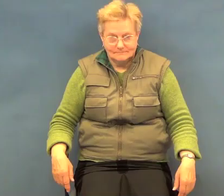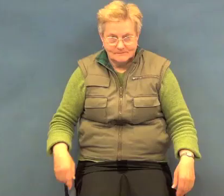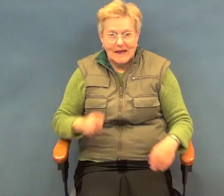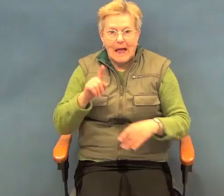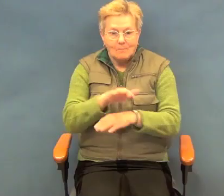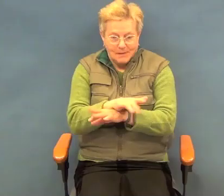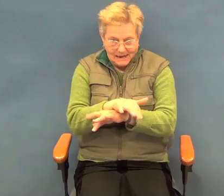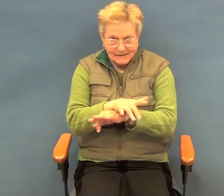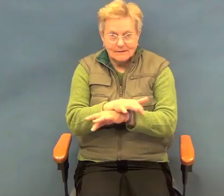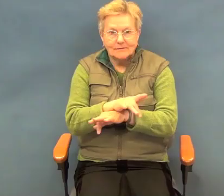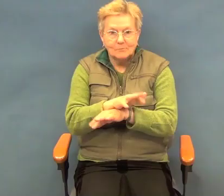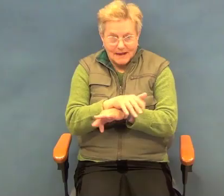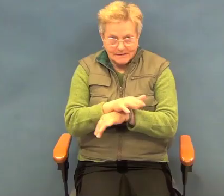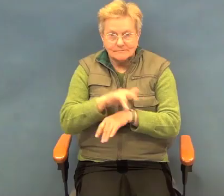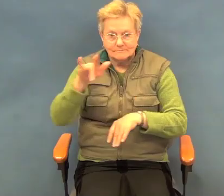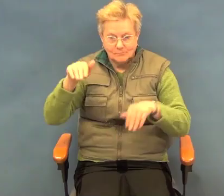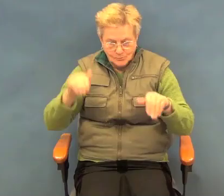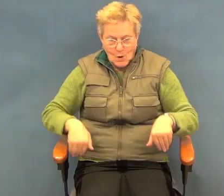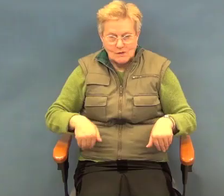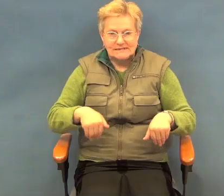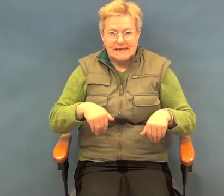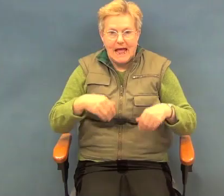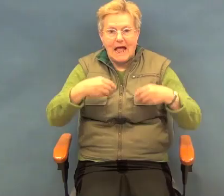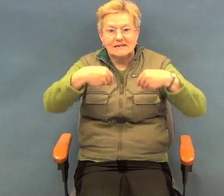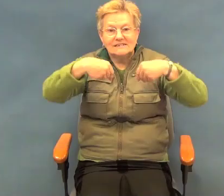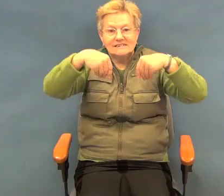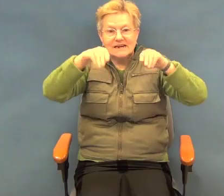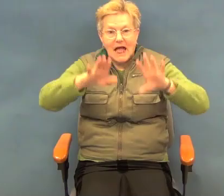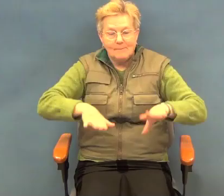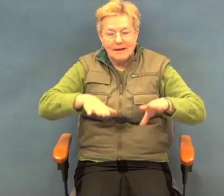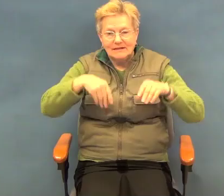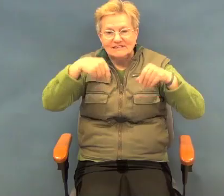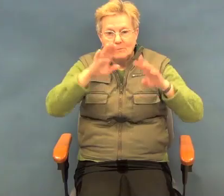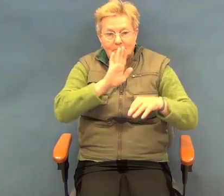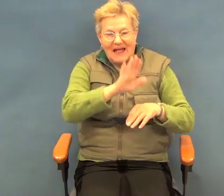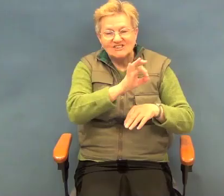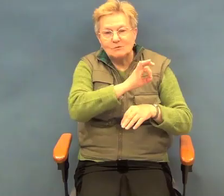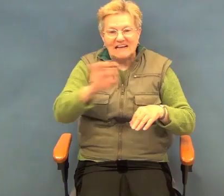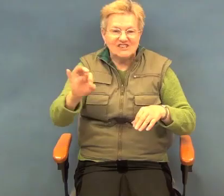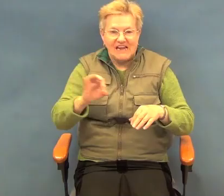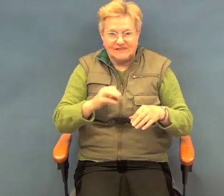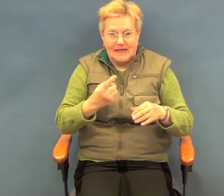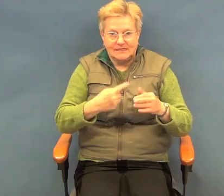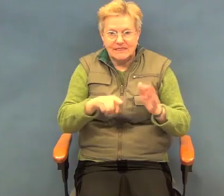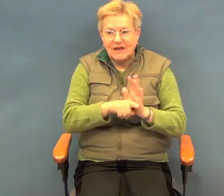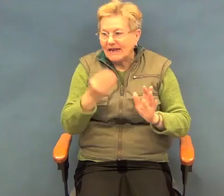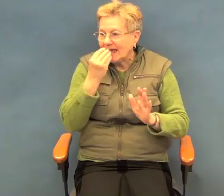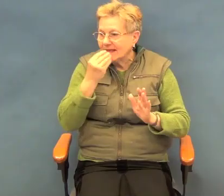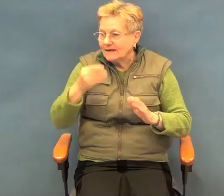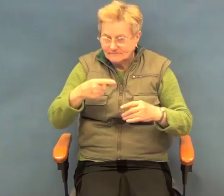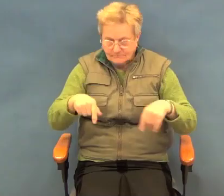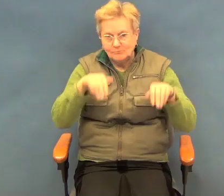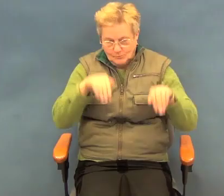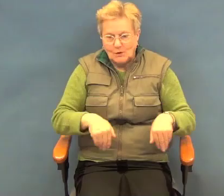W barze można, a w sklepie jest wyodrębniona specjalna strefa, w której można jeść.